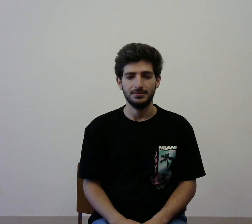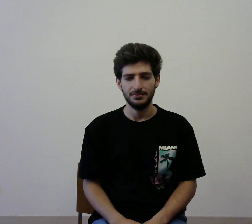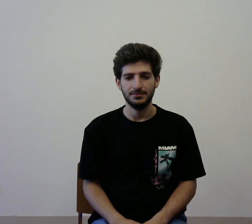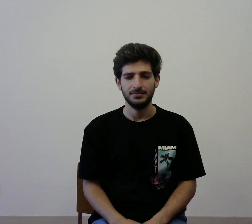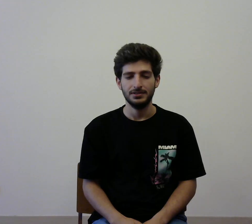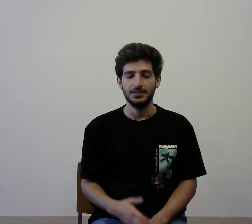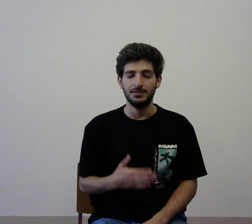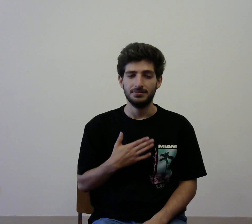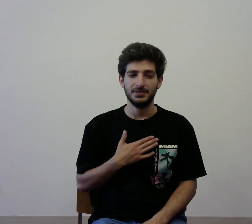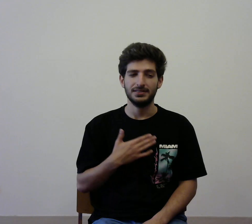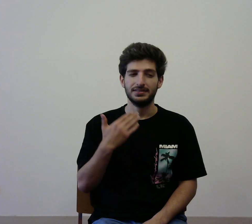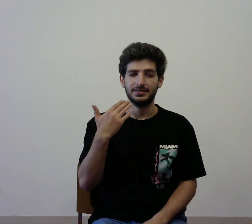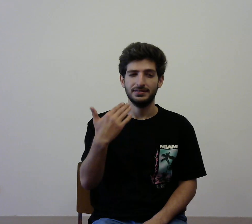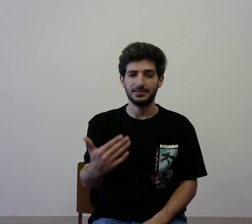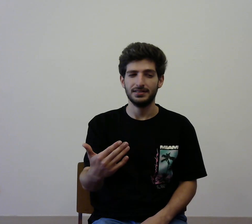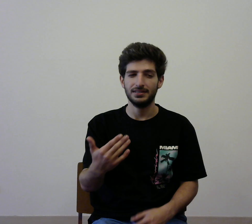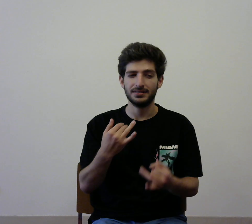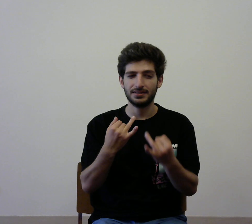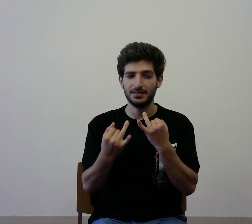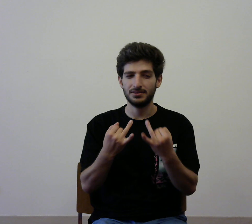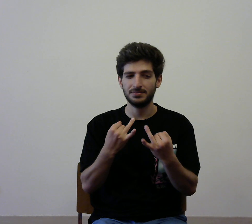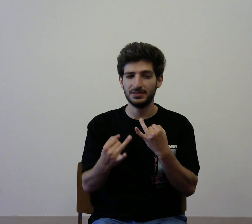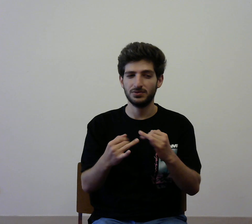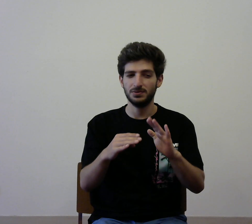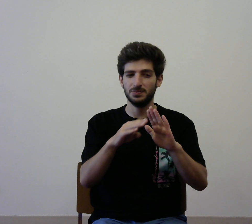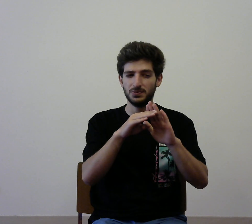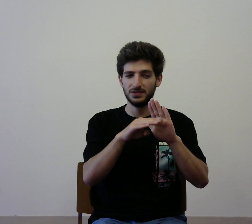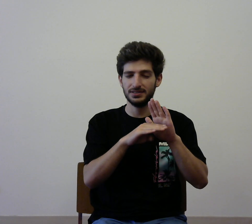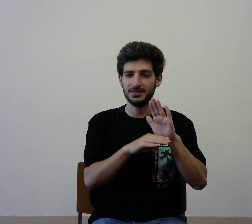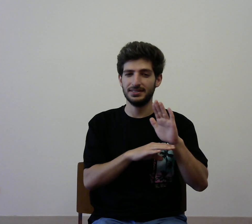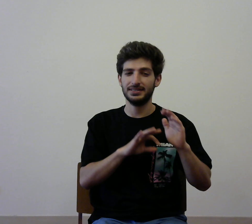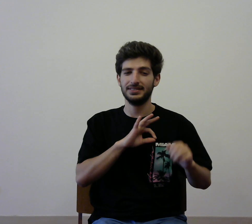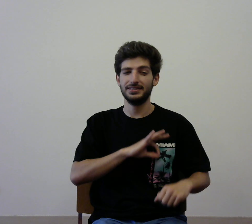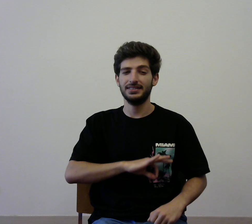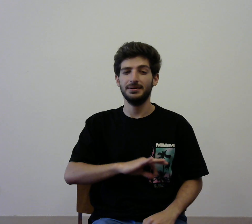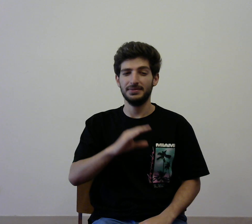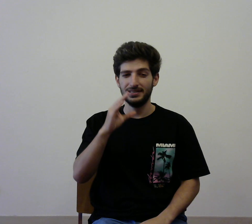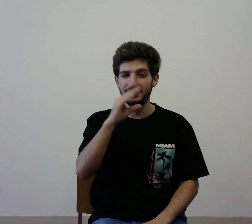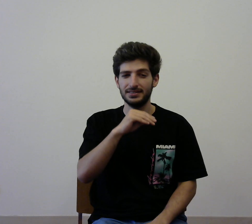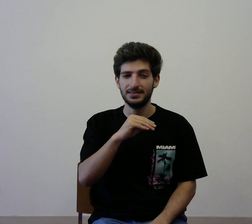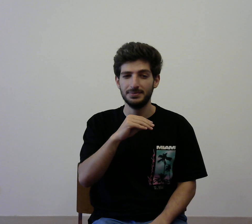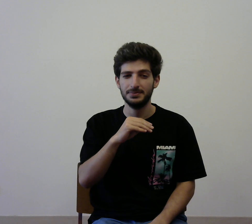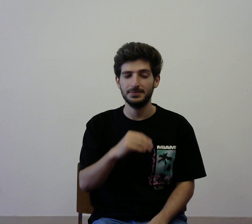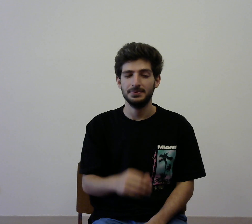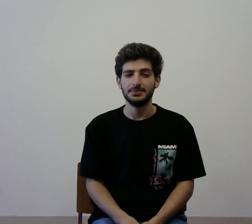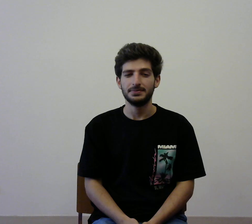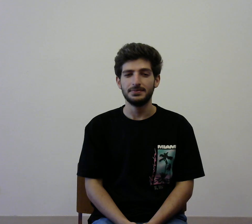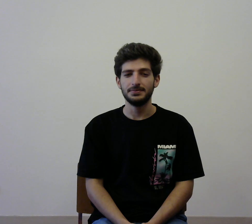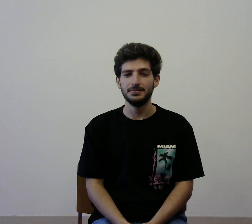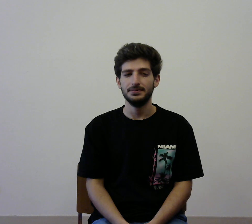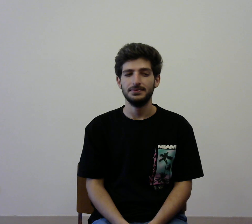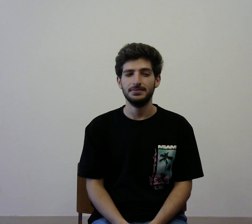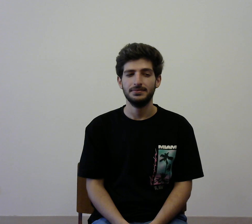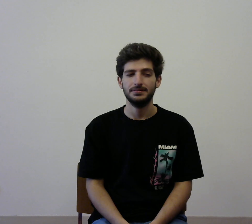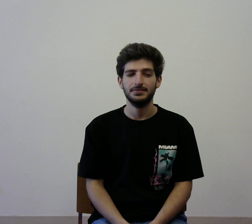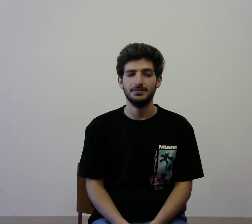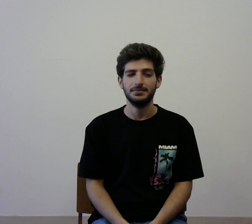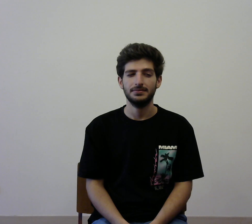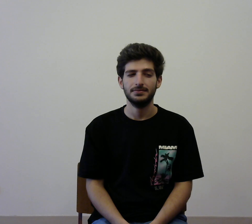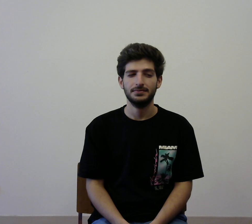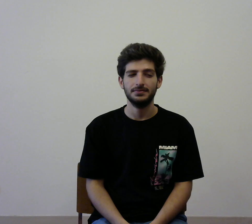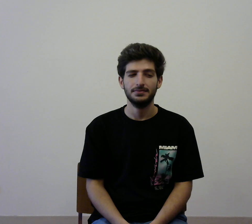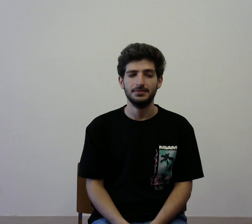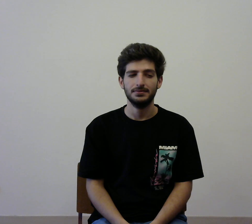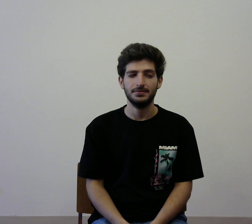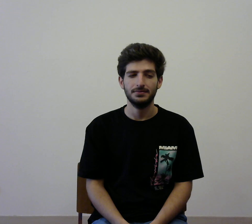Mən sizinlə danışmaq üçün proqramdan istifadə edə bilərəm